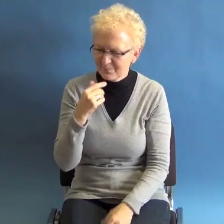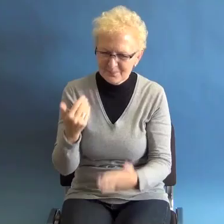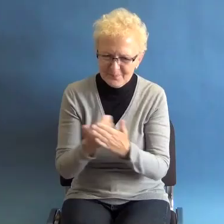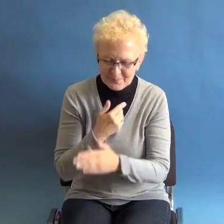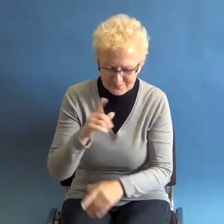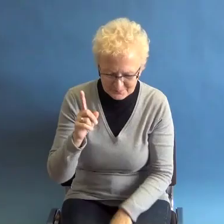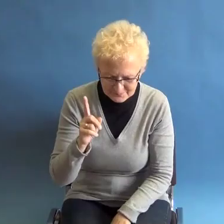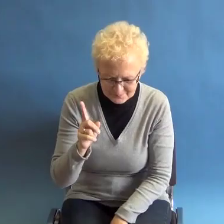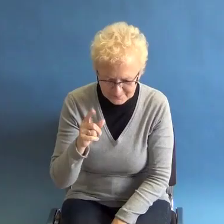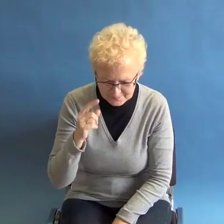Nowy, poczekaj...